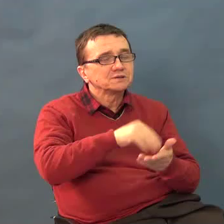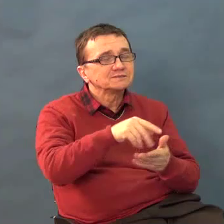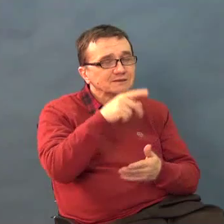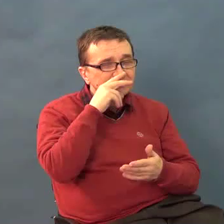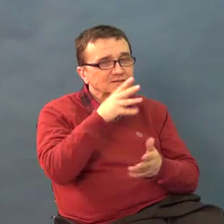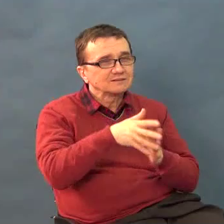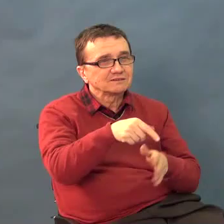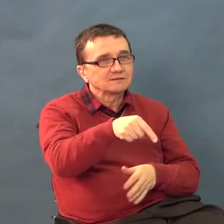Co tam jest zapisane, zamigaj.